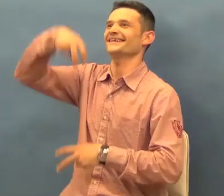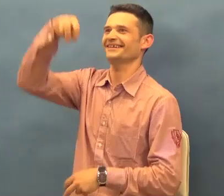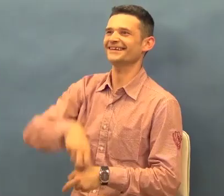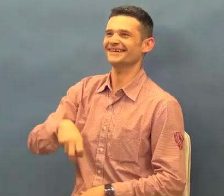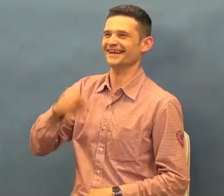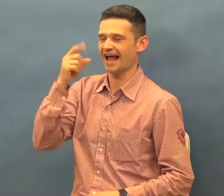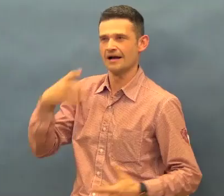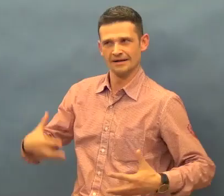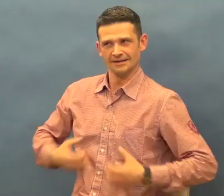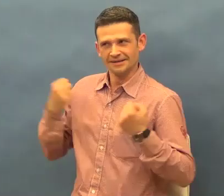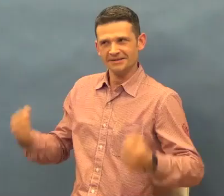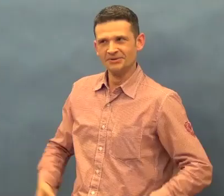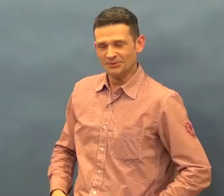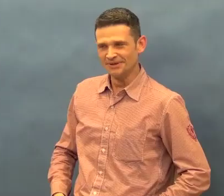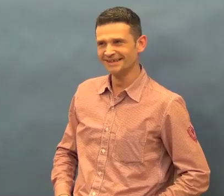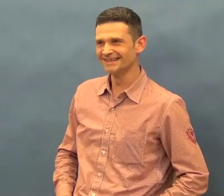Skoczył i obudził się przestraszony.